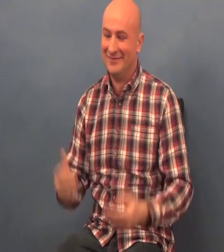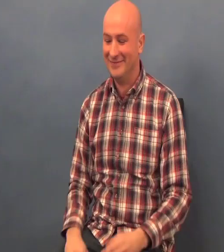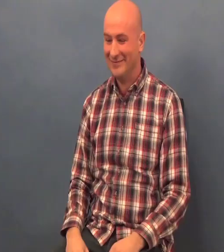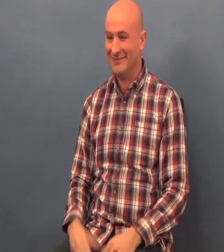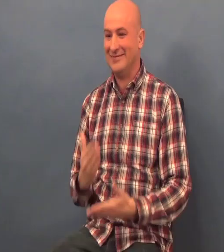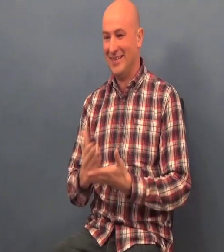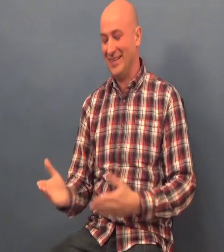Ciąg dalszy.